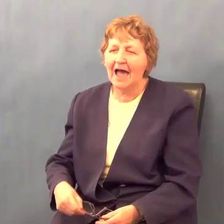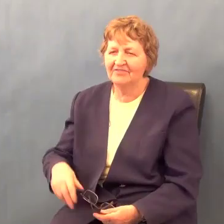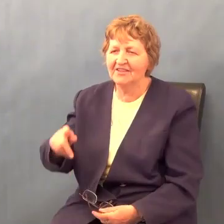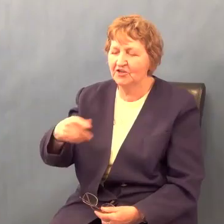Ty.